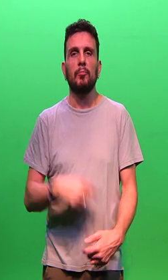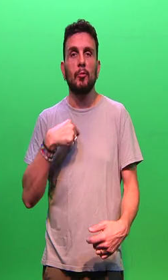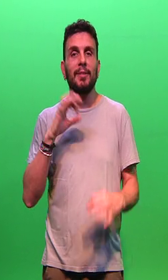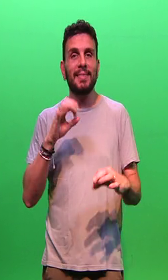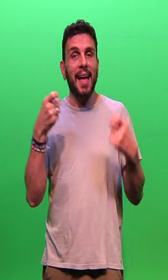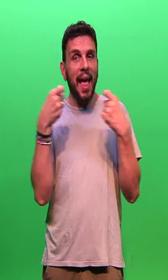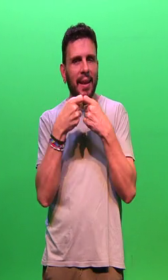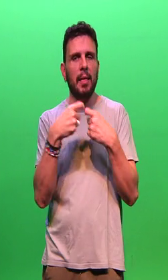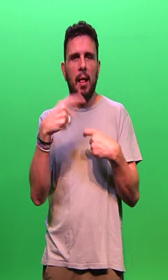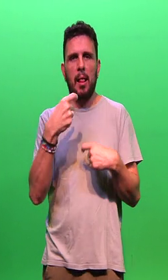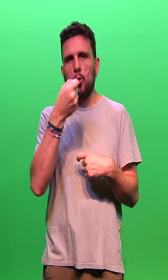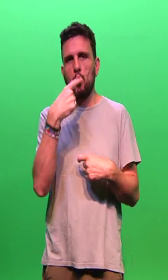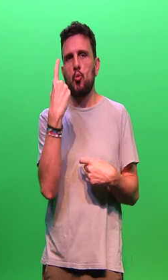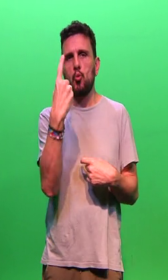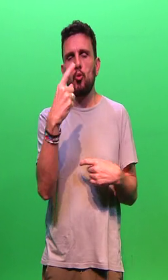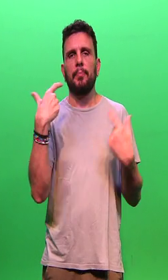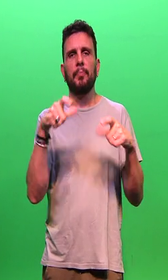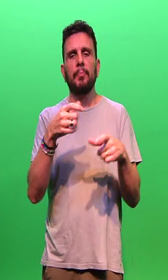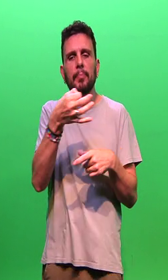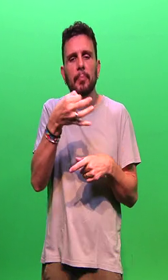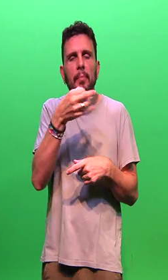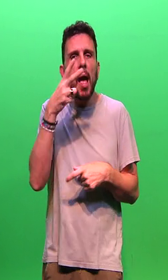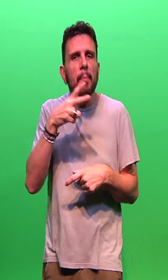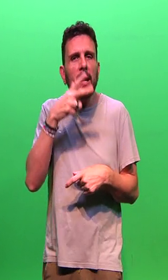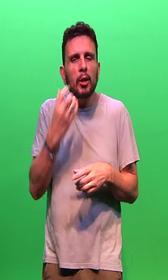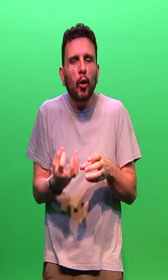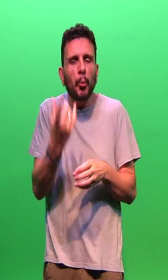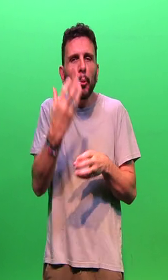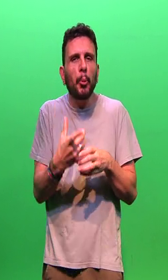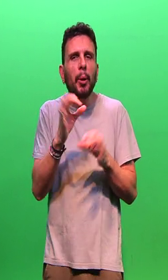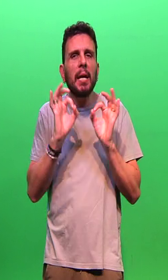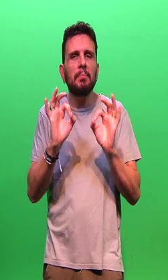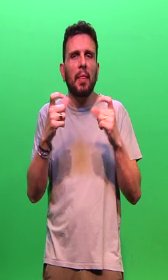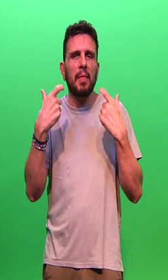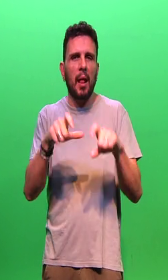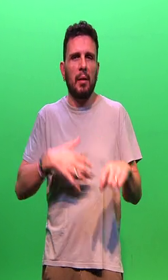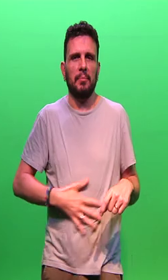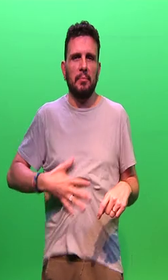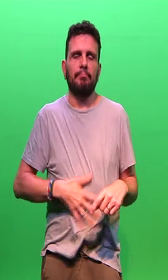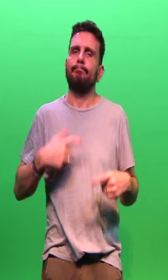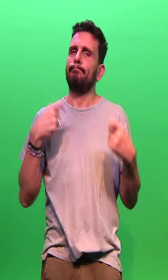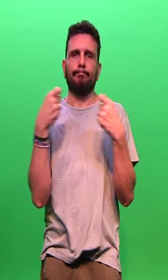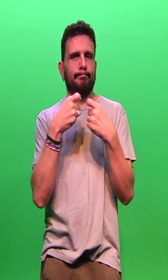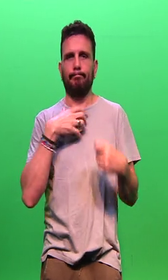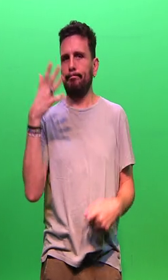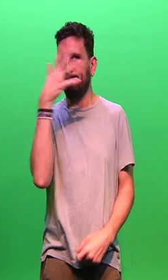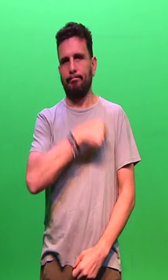Tinc al·lèrgia a una pastilla en concret, una pastilla que és groga efervescent, i que és pel mal de panxa. Doncs tinc al·lèrgia i no puc prendre-la.